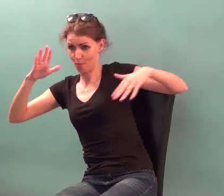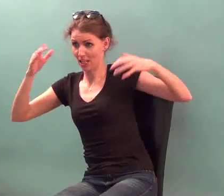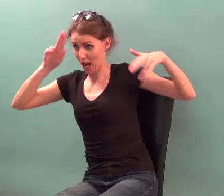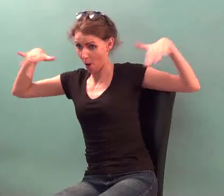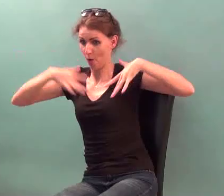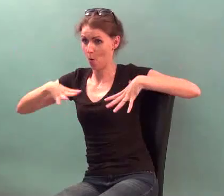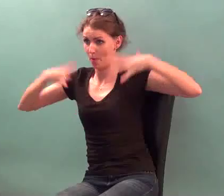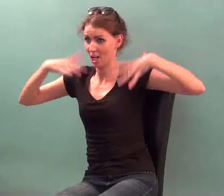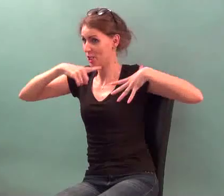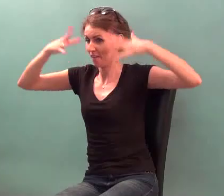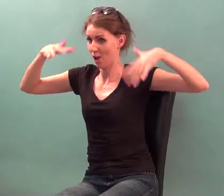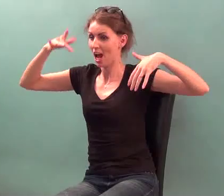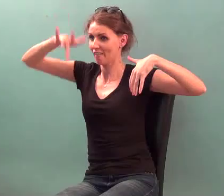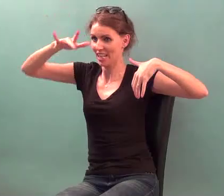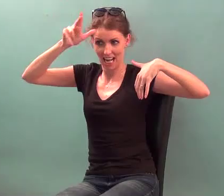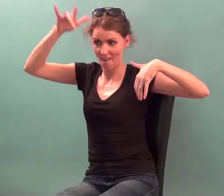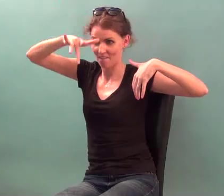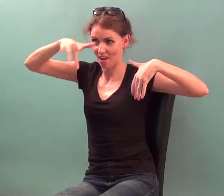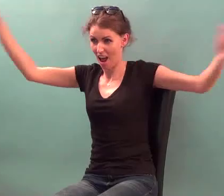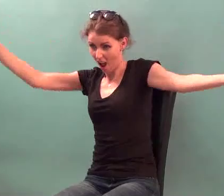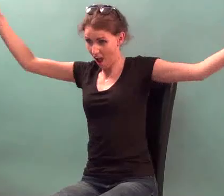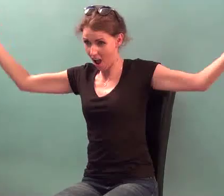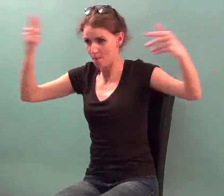Zając był w środku czerwonego ubrania i wymachiwał łapami.